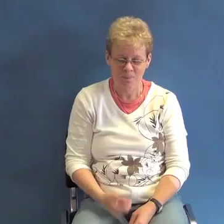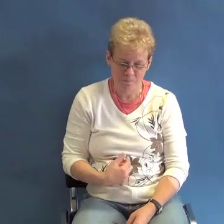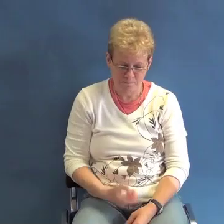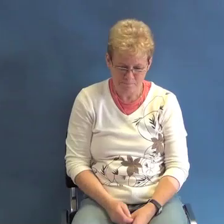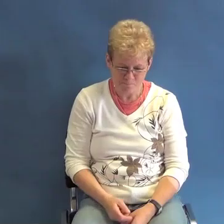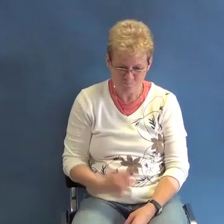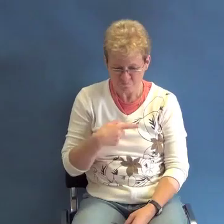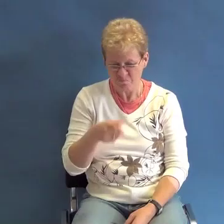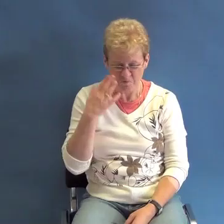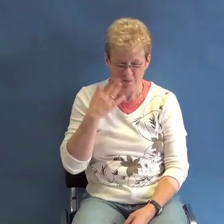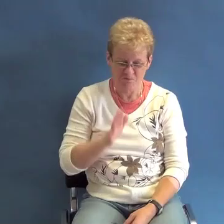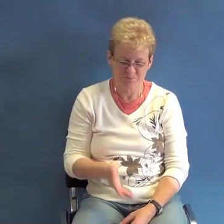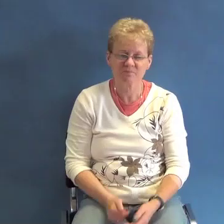Ja to wszystko znam.